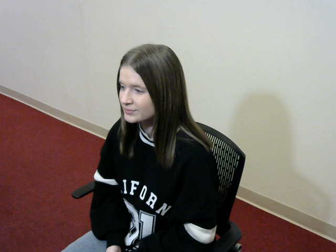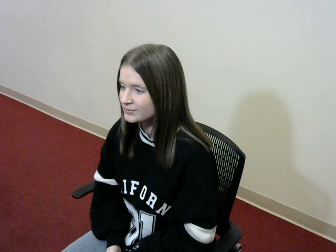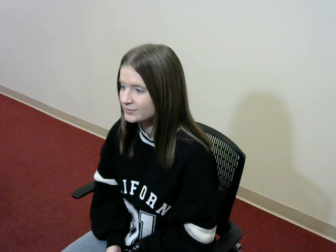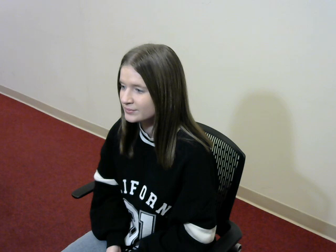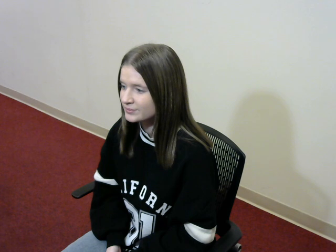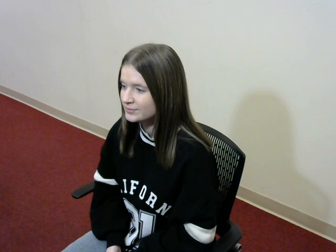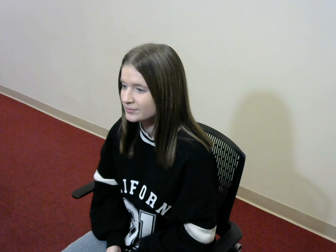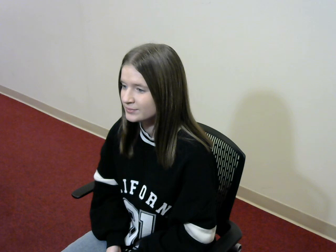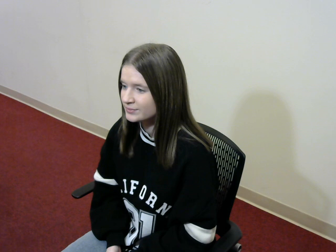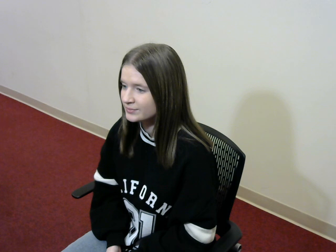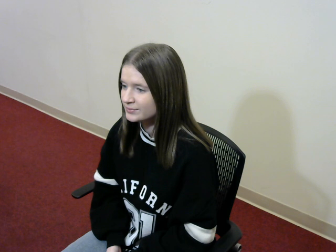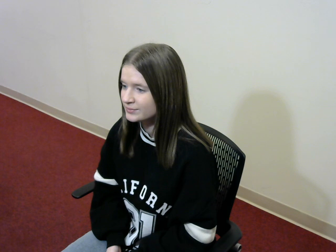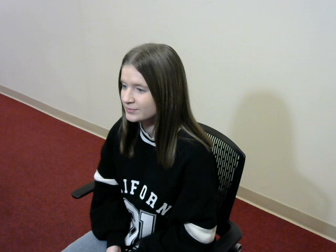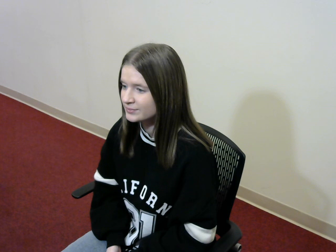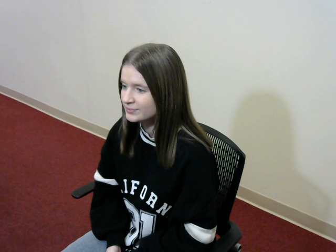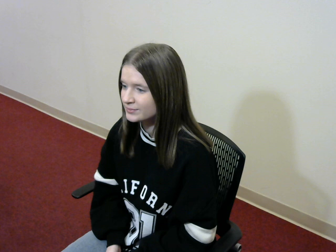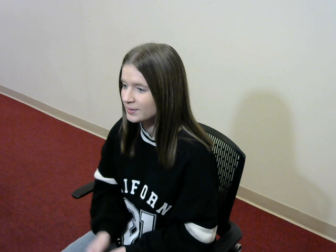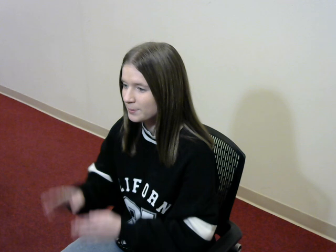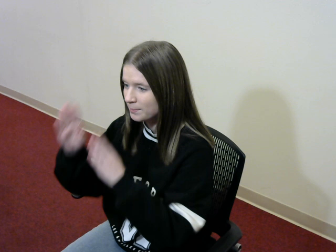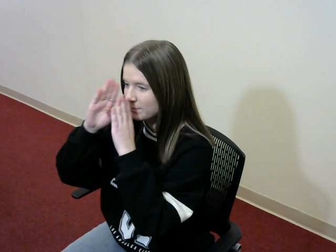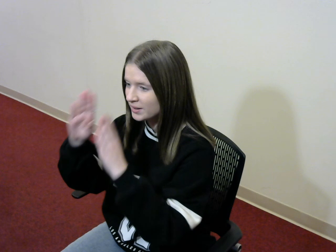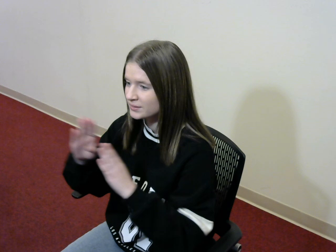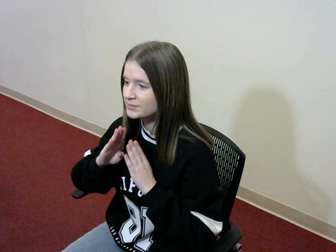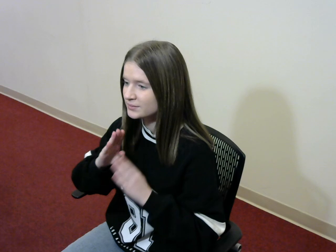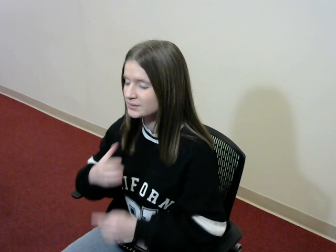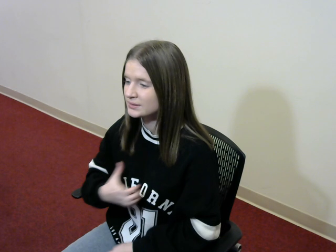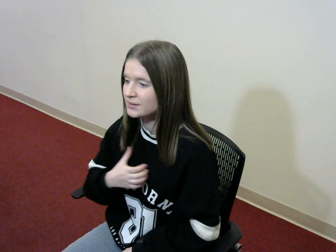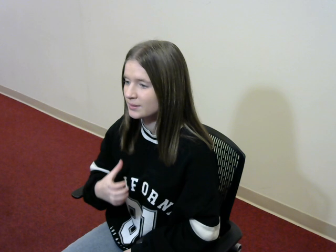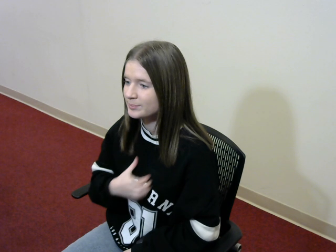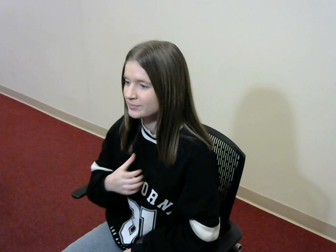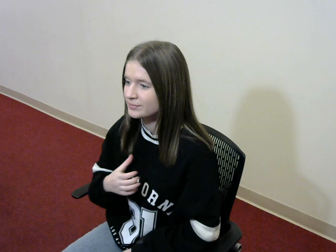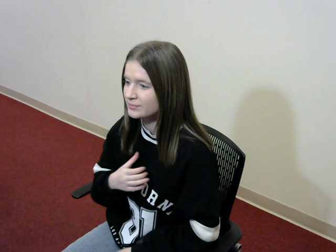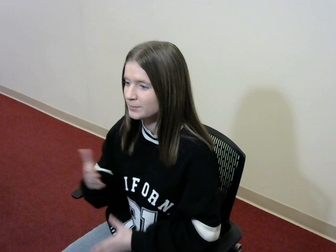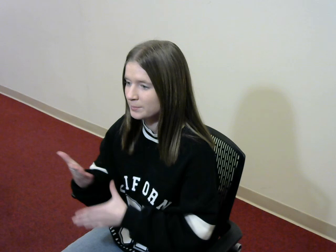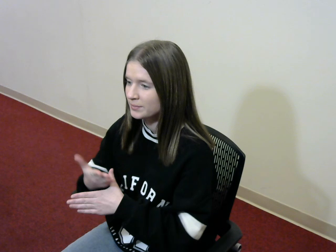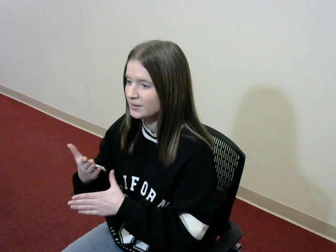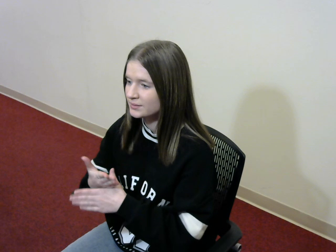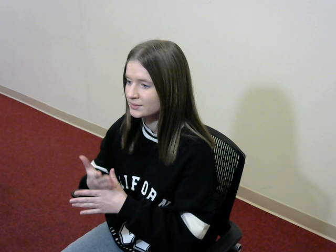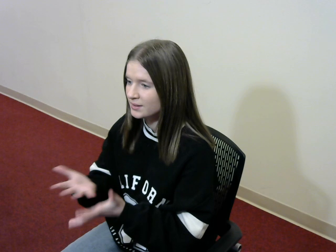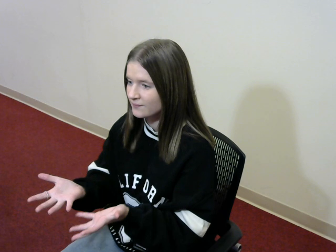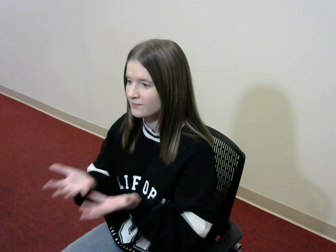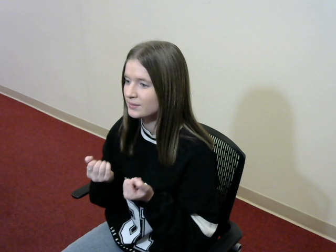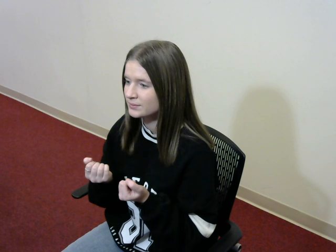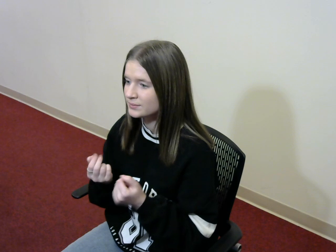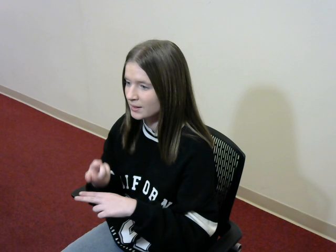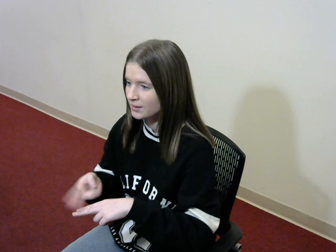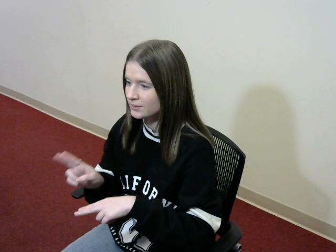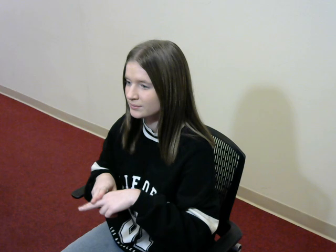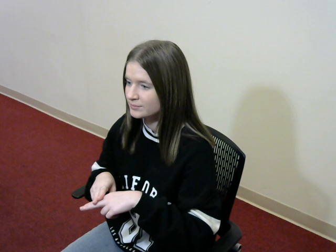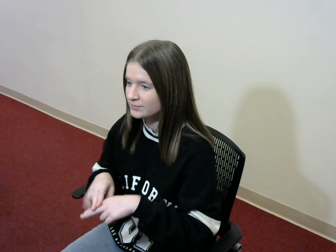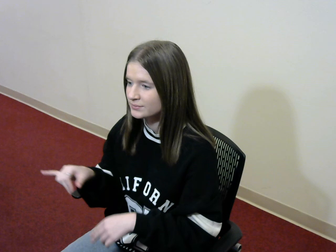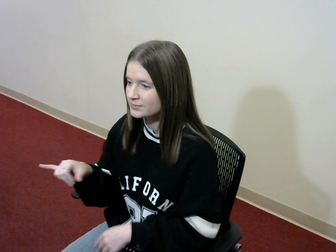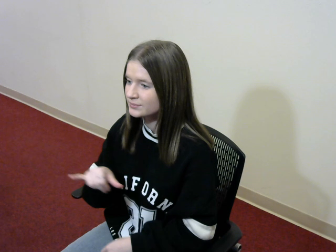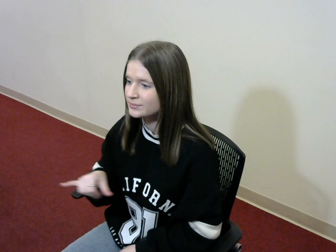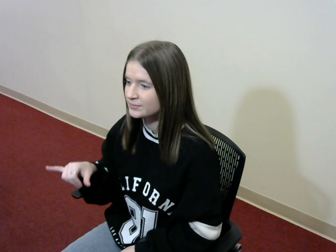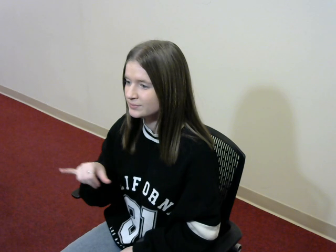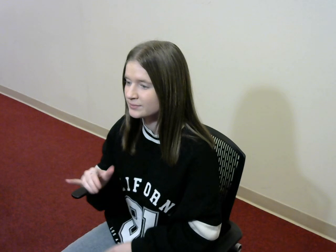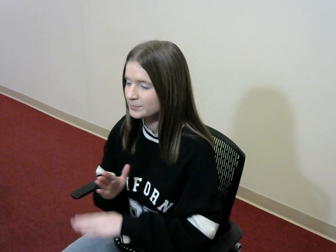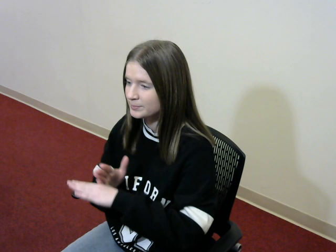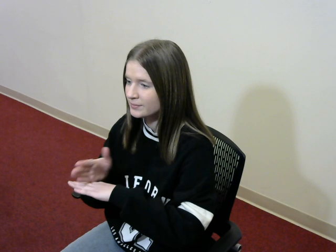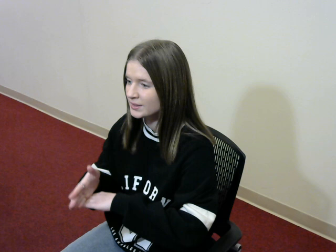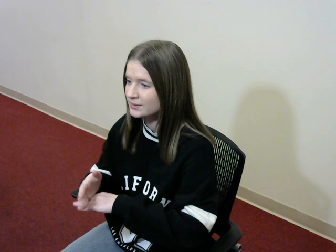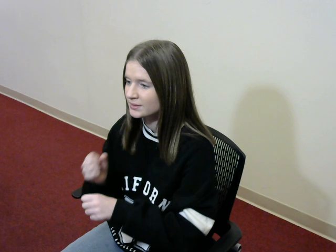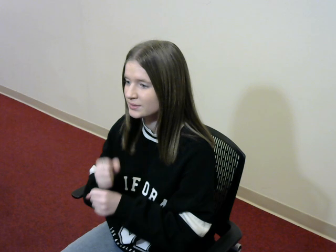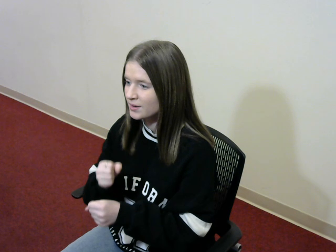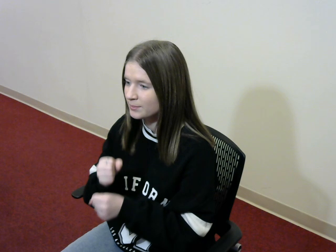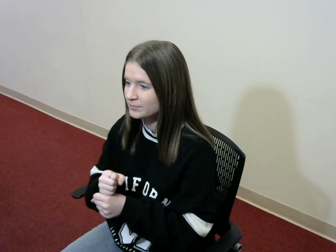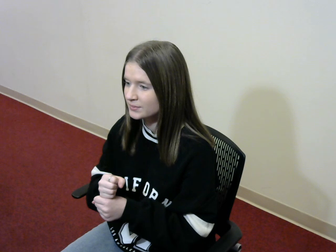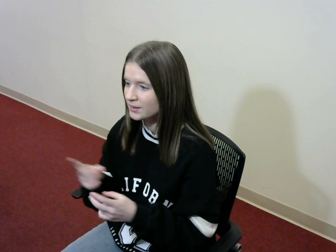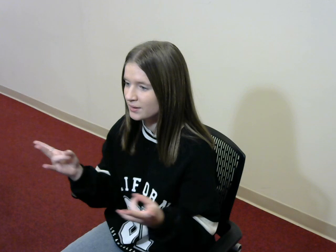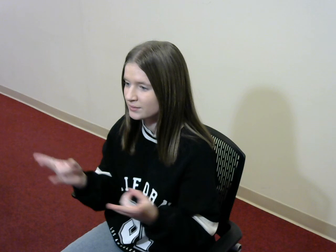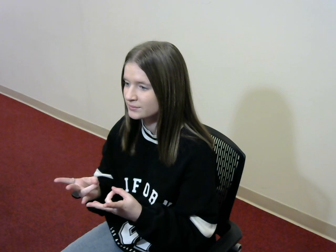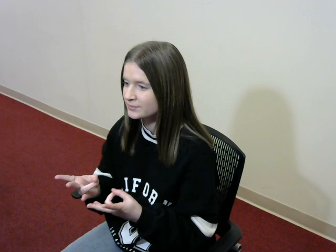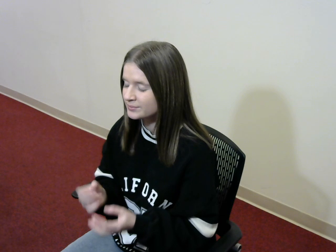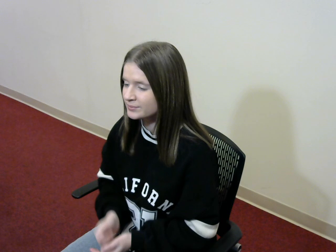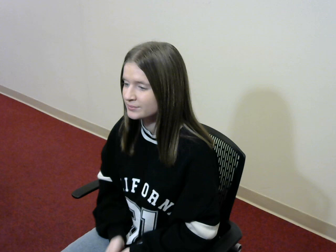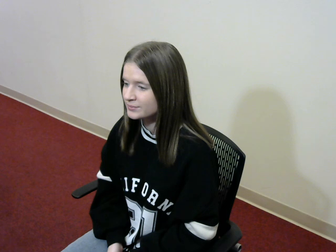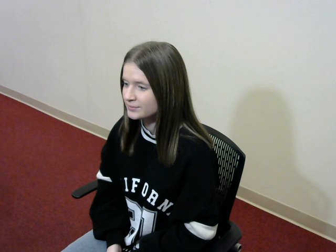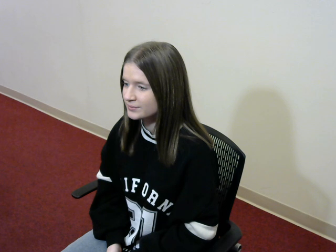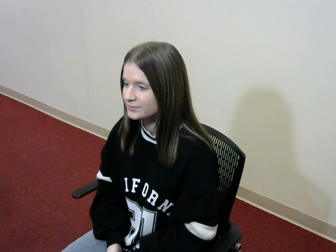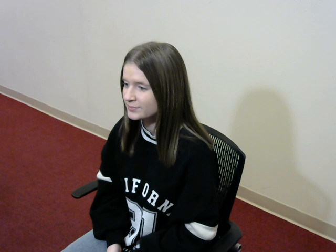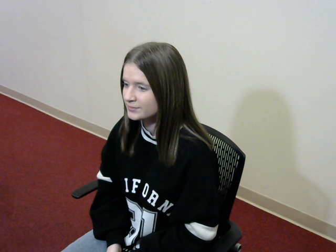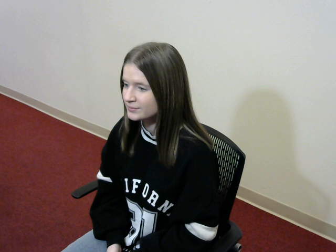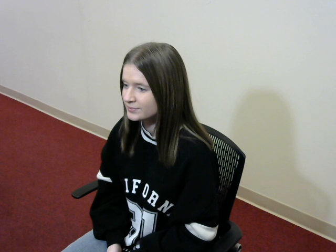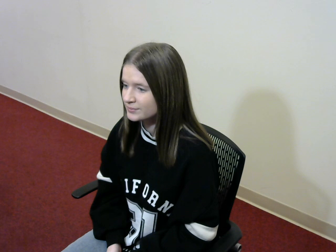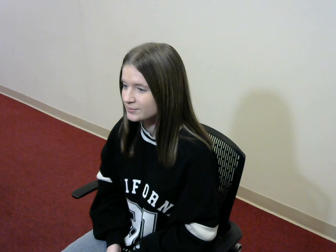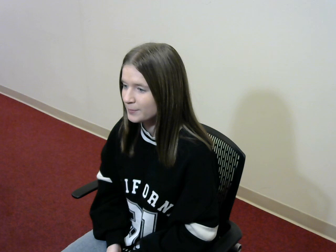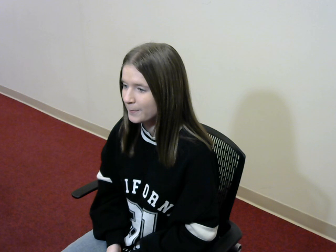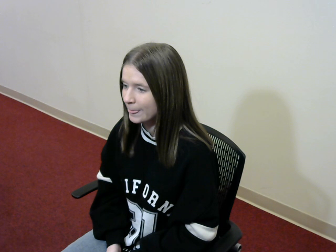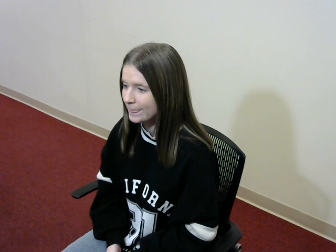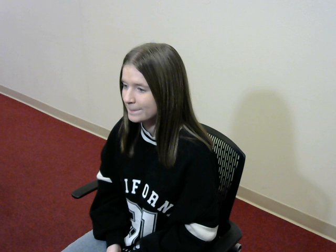Ünvanlı sosial yardım almaq üçün hara müraciət etmək lazımdır